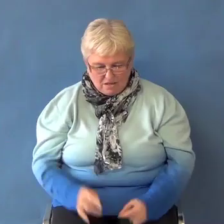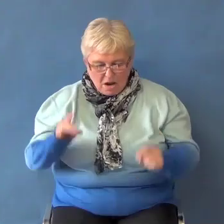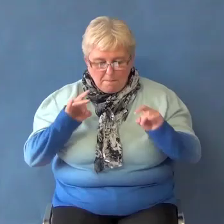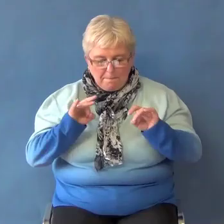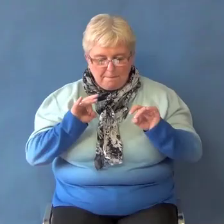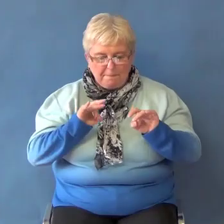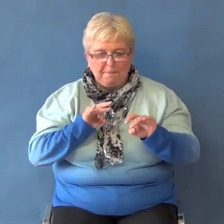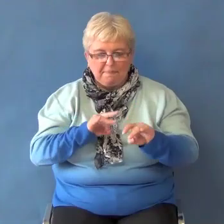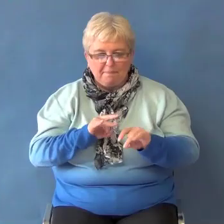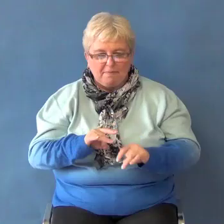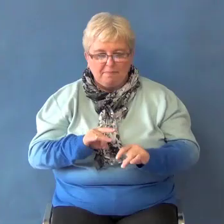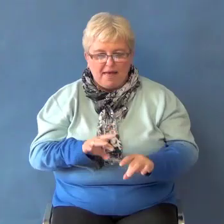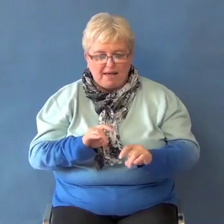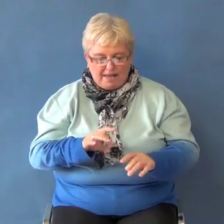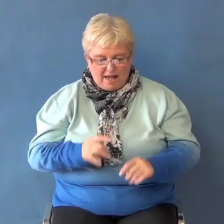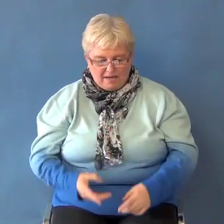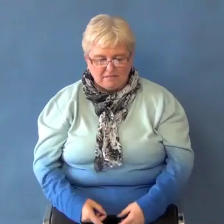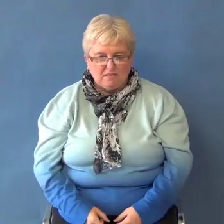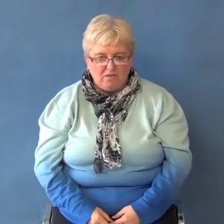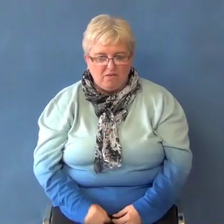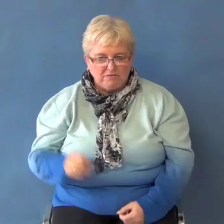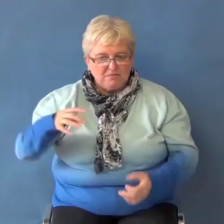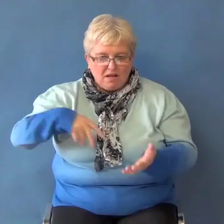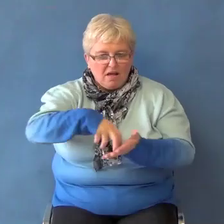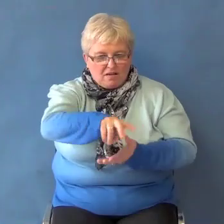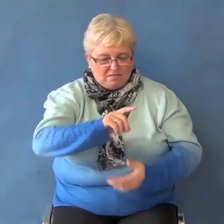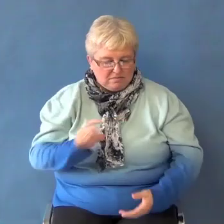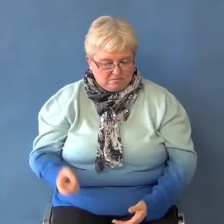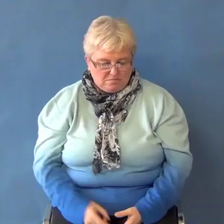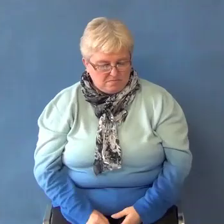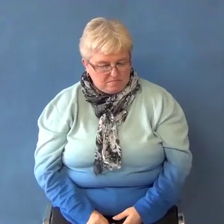Biegać... chodzić nie wolno.